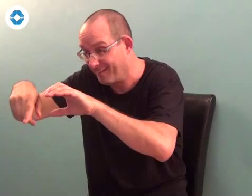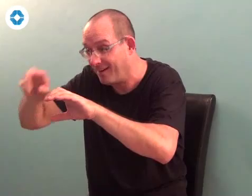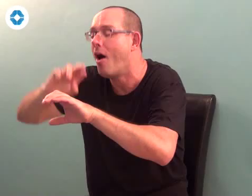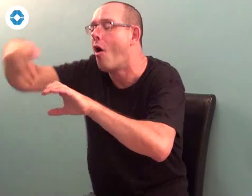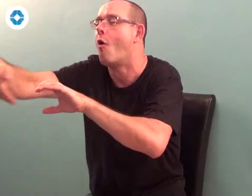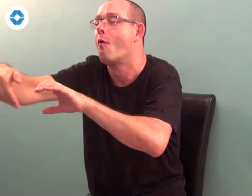Tak, tam się chowały.